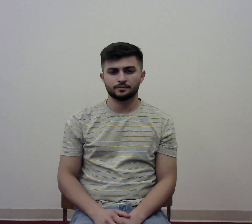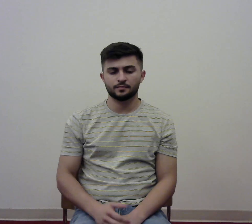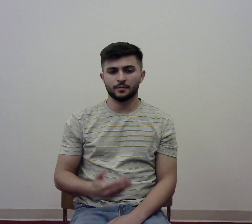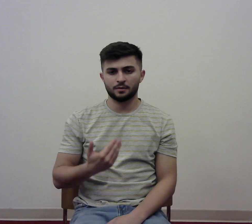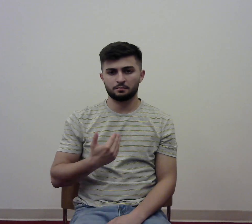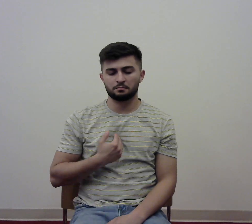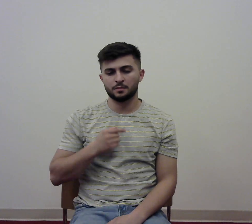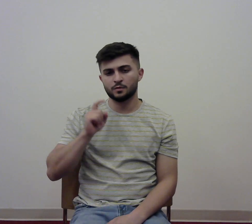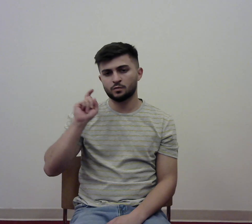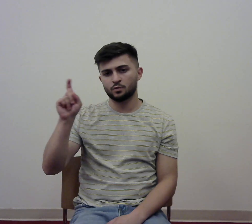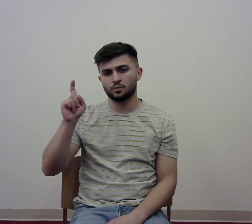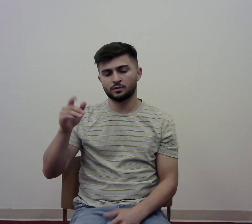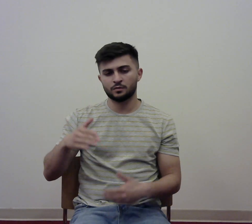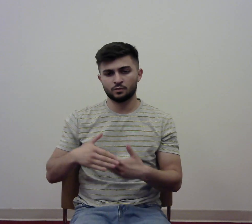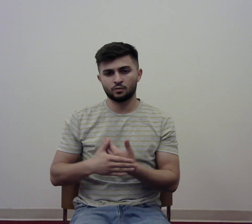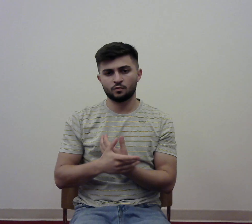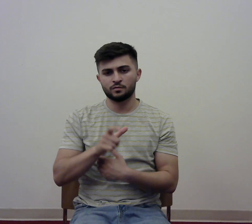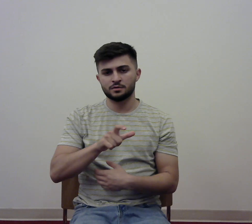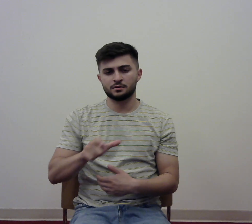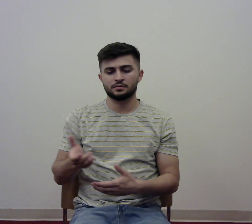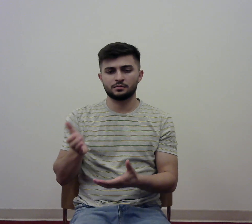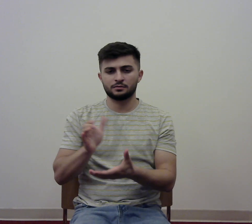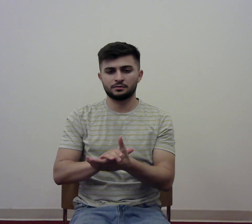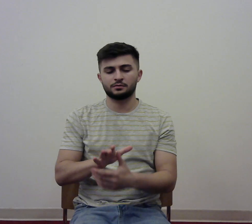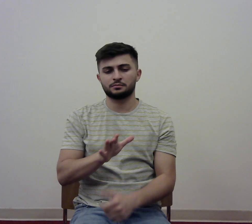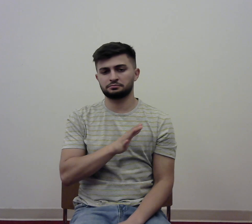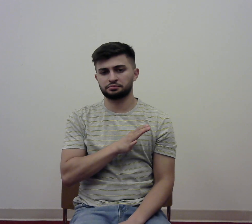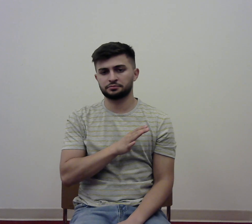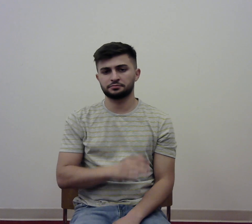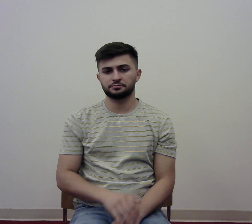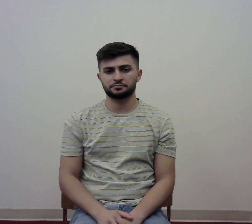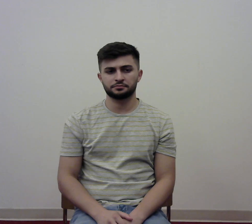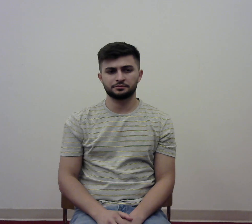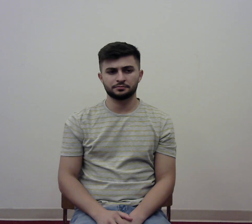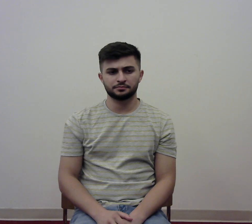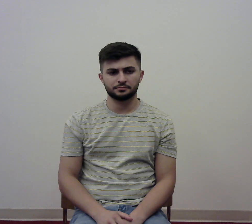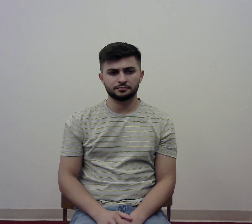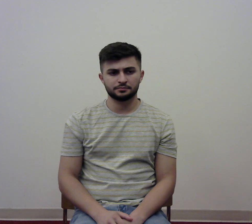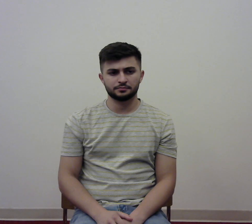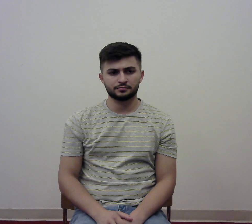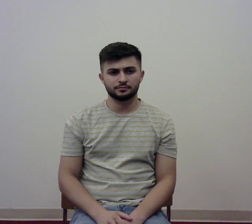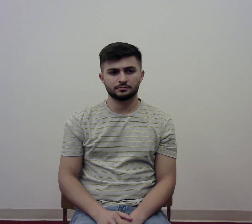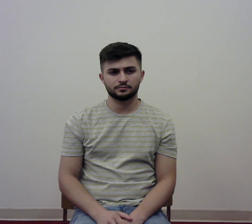Mən orda yeni insanlarla tanış oldum